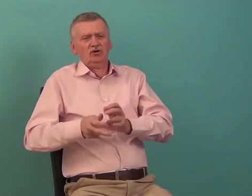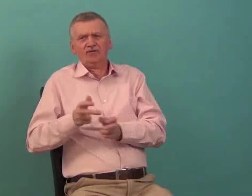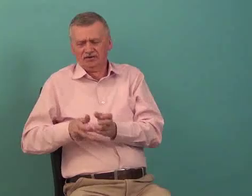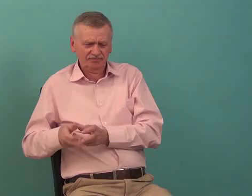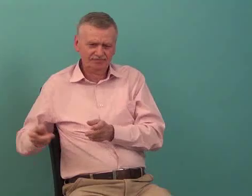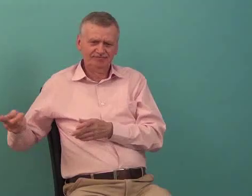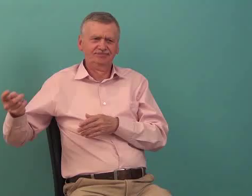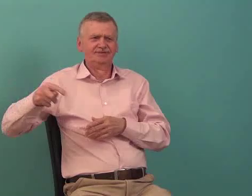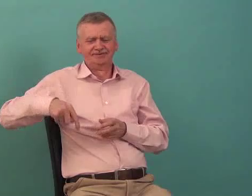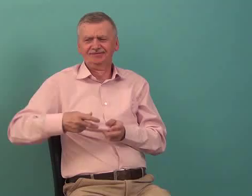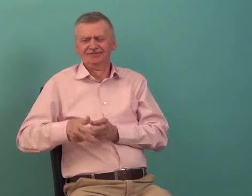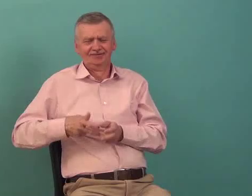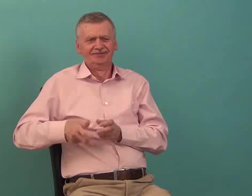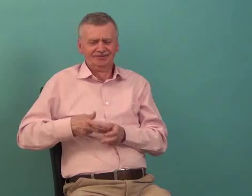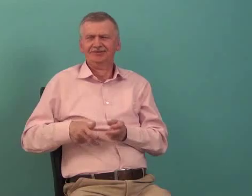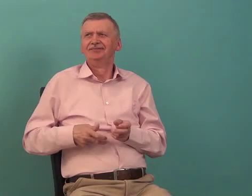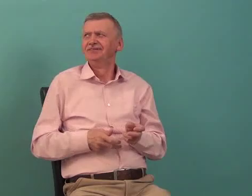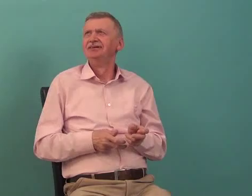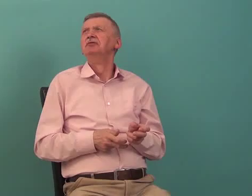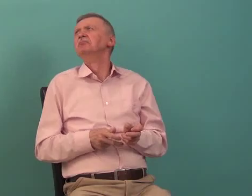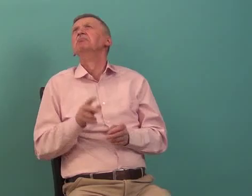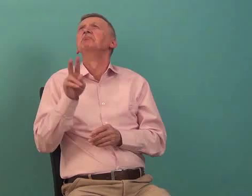Jedzie na rowerze i patrzy w górę.